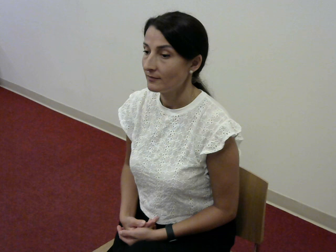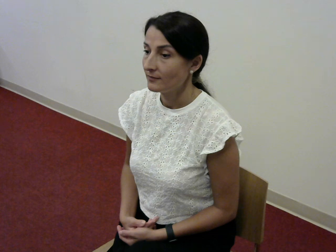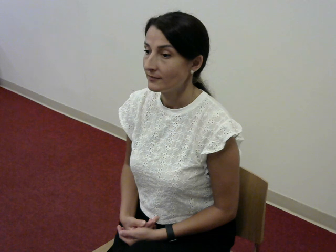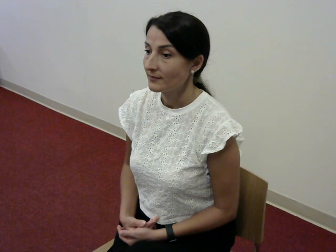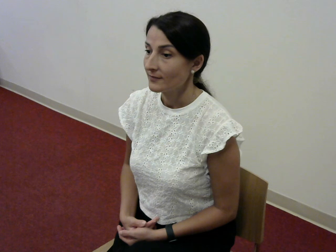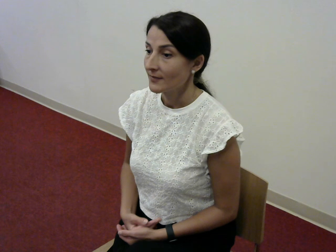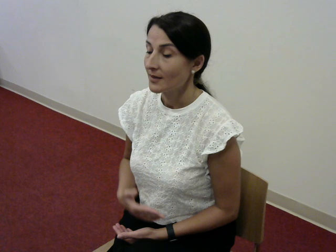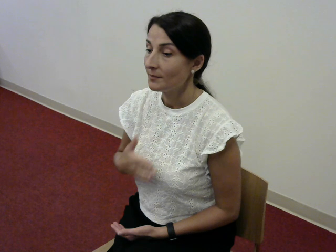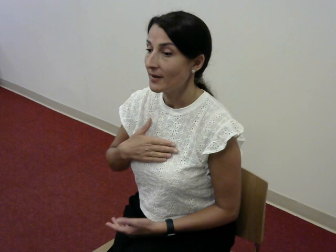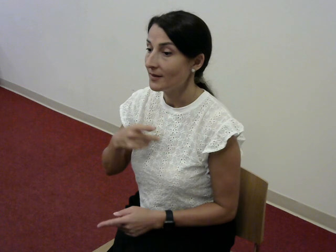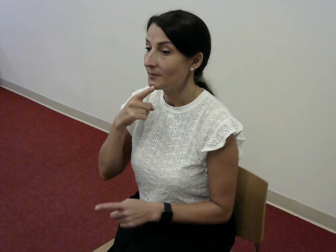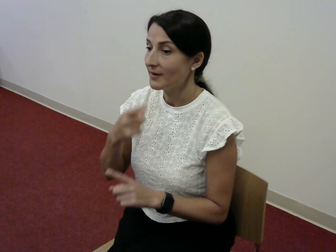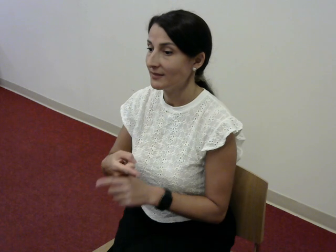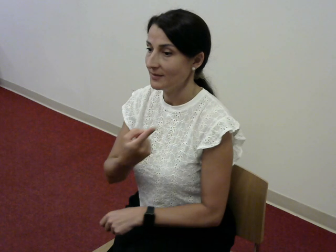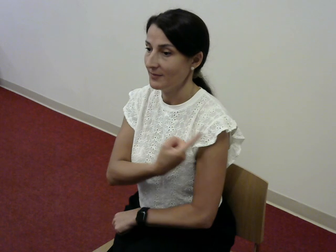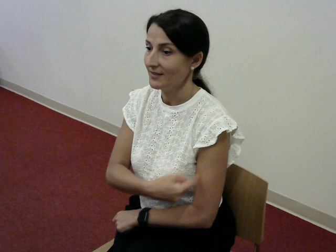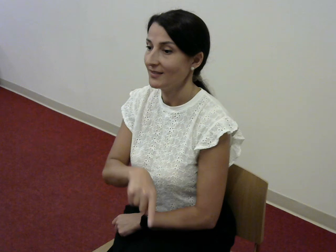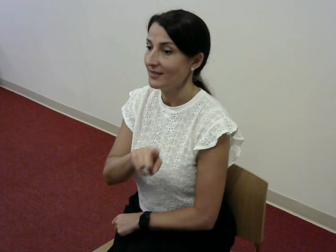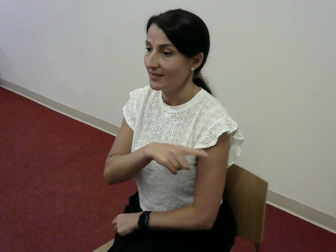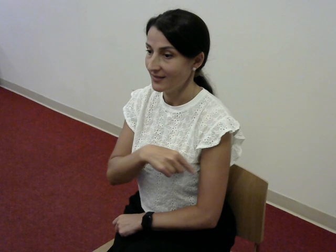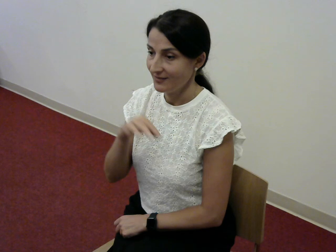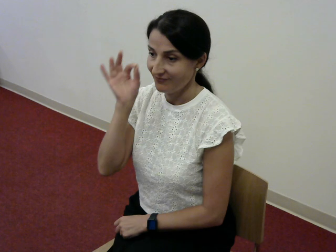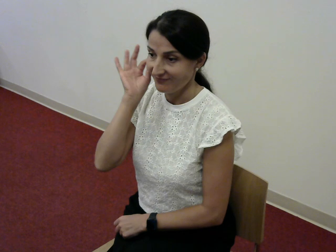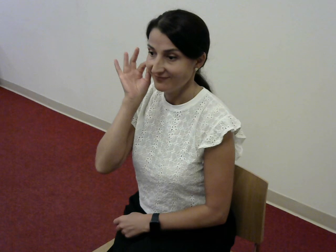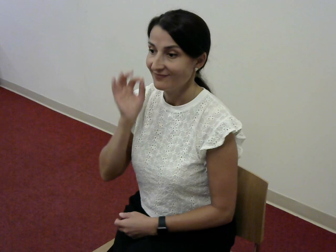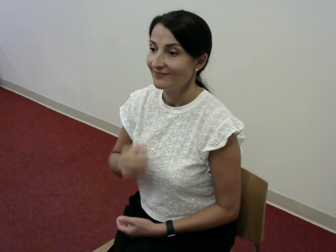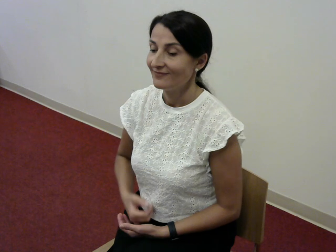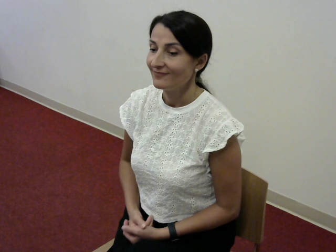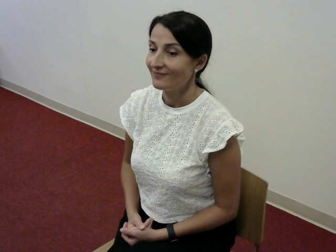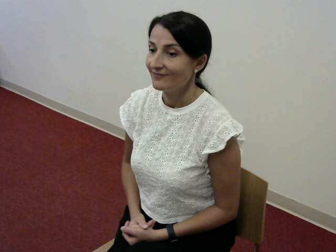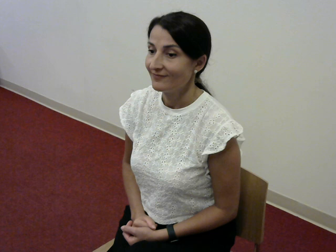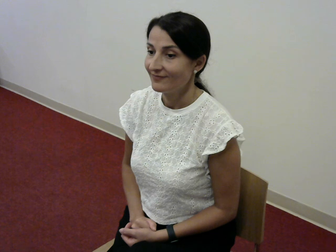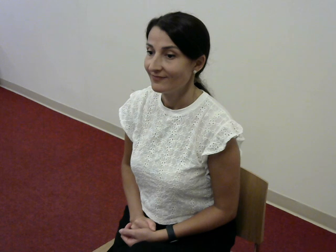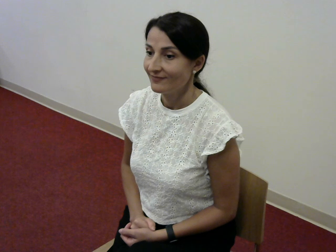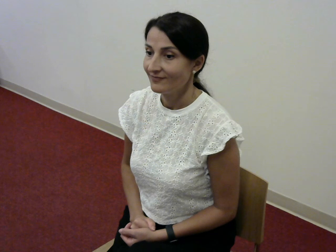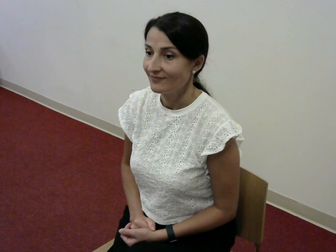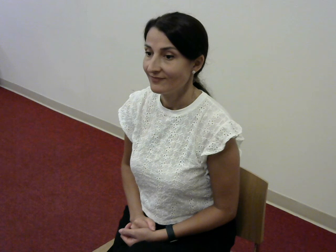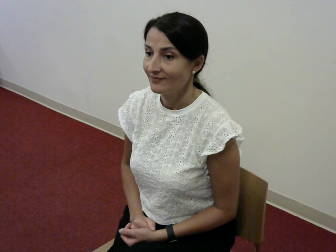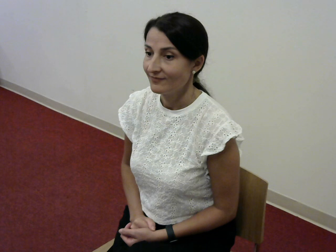Mənim bacım tibb bacısıdır